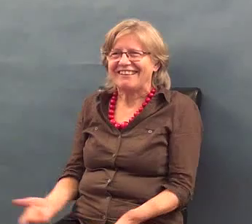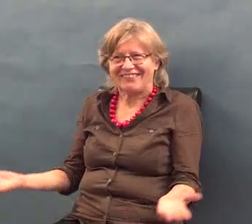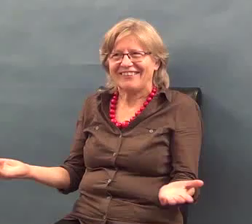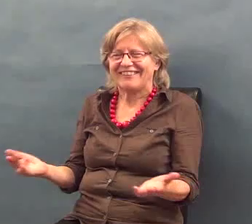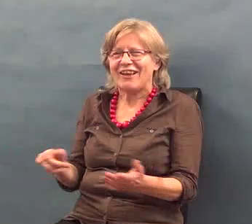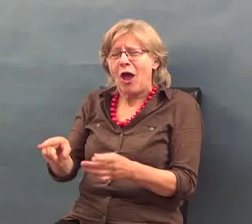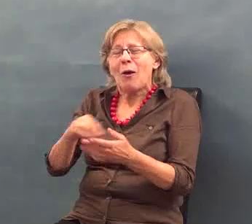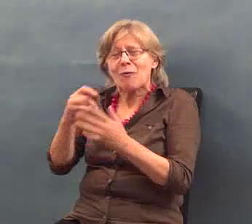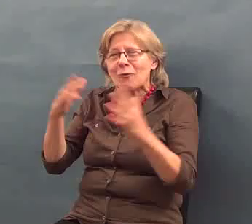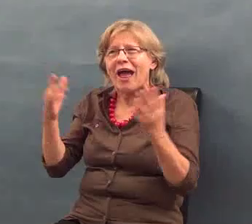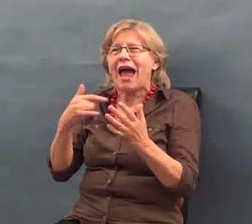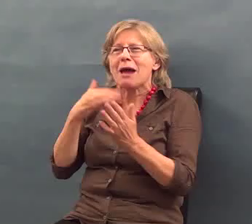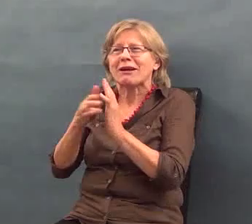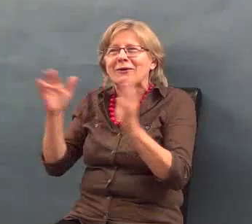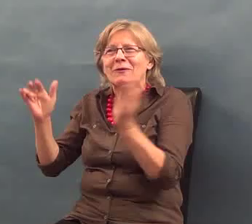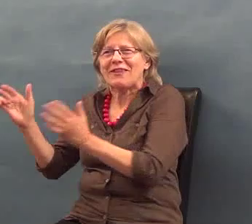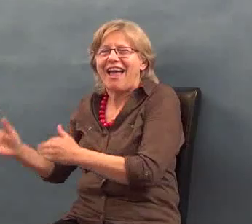Tam gadali dużo, a ja migałam w skrócie.